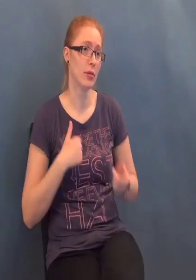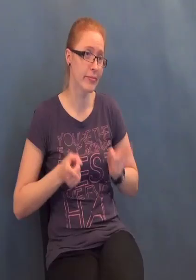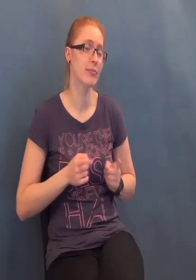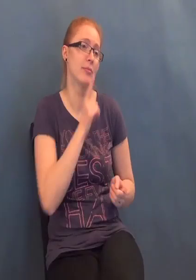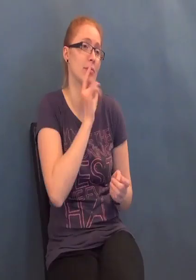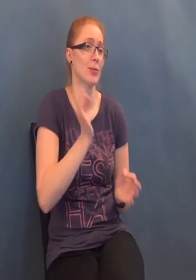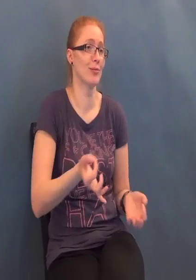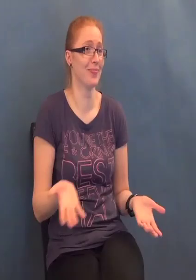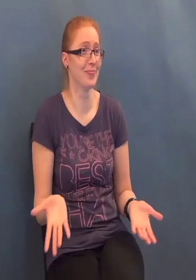A ja z odsłoniętymi piersiami, to trudno, jest w porządku.